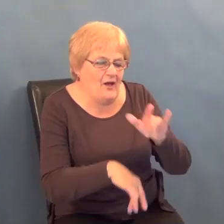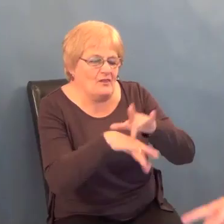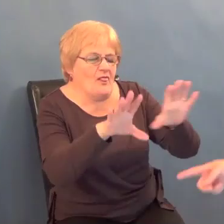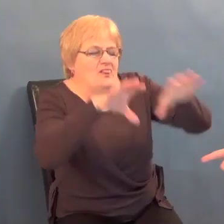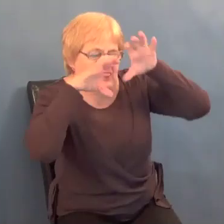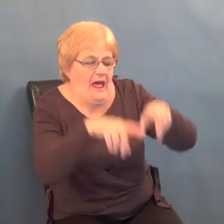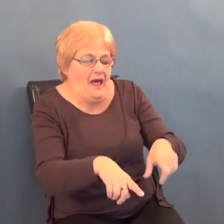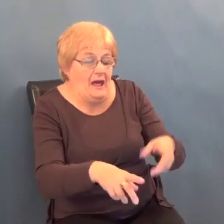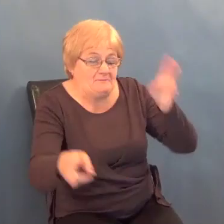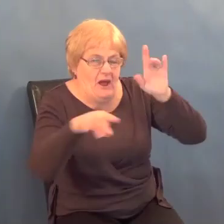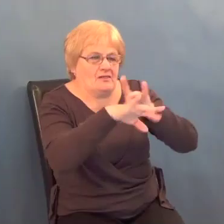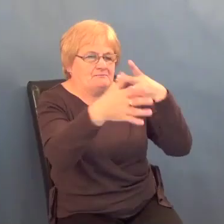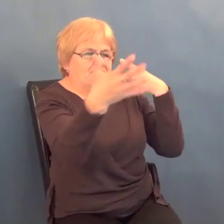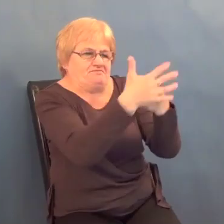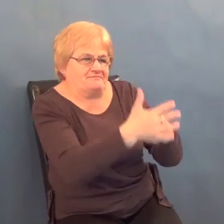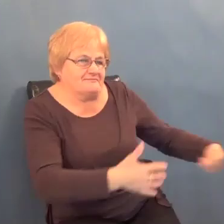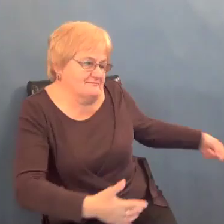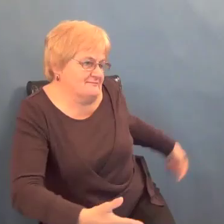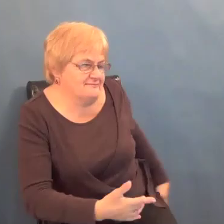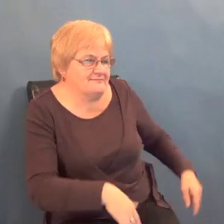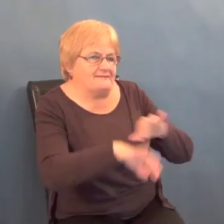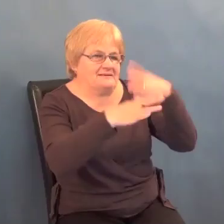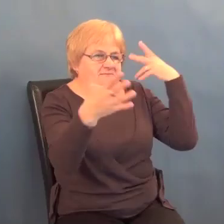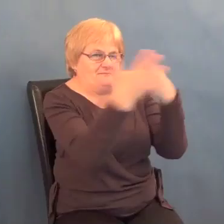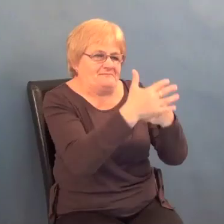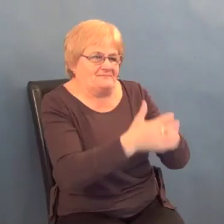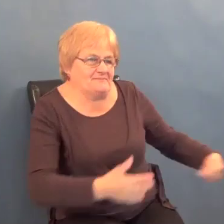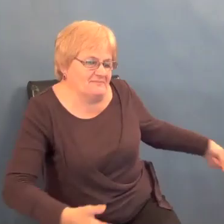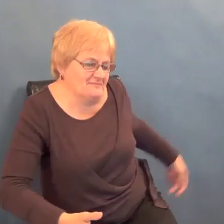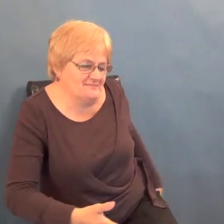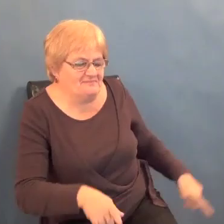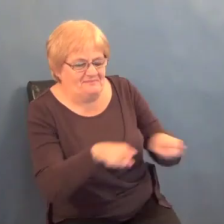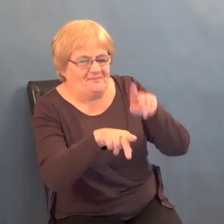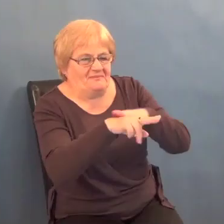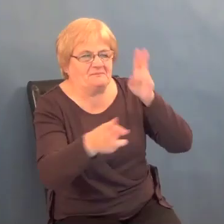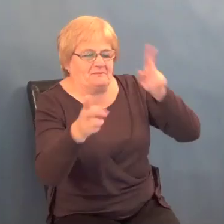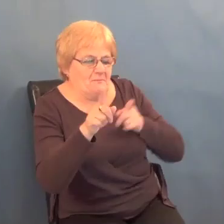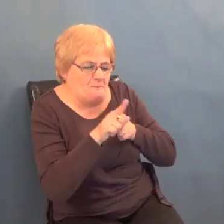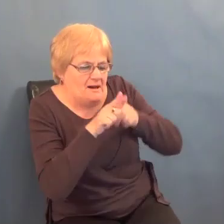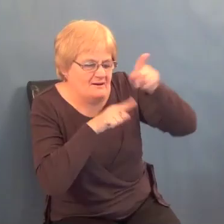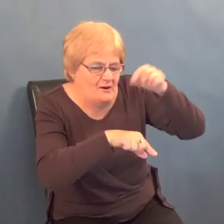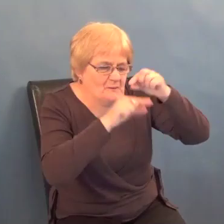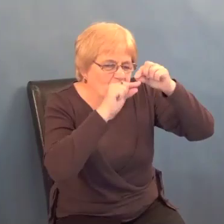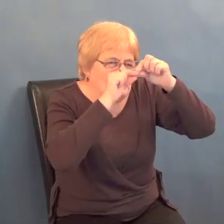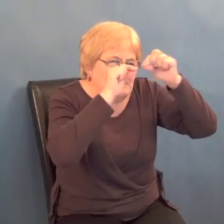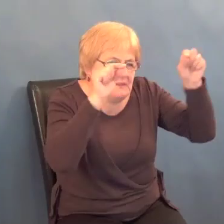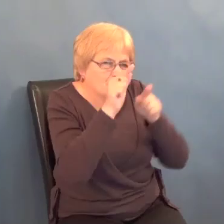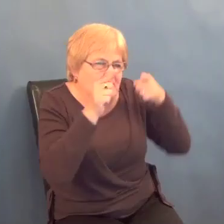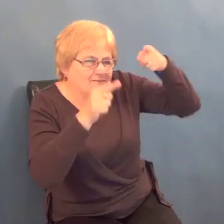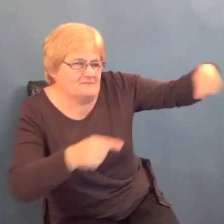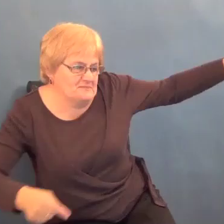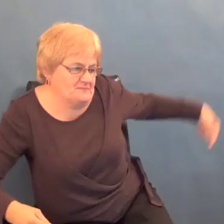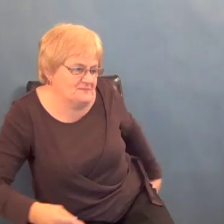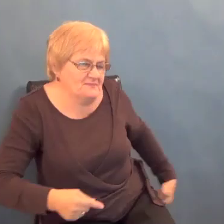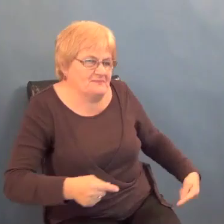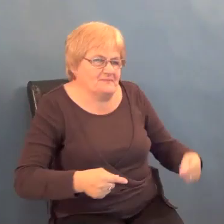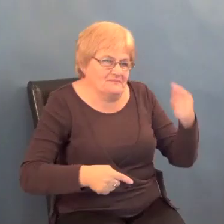Dupa wystaje, budzik dzwoni, dostaje w dupę strzykawką, tak jak zegar dzwoni i strzela małą wskazówką w pośladek.